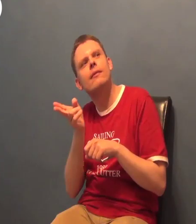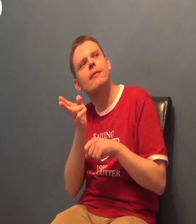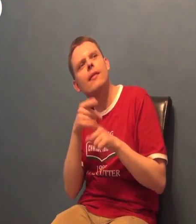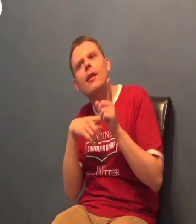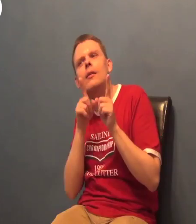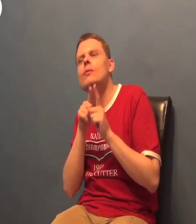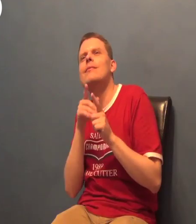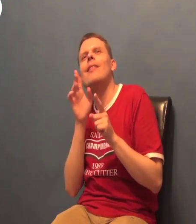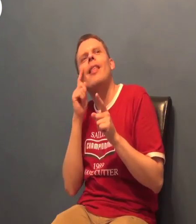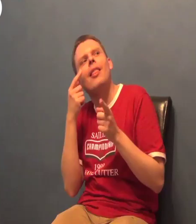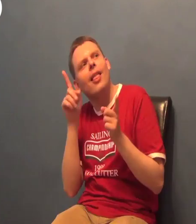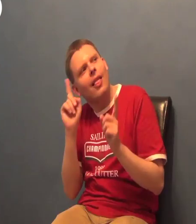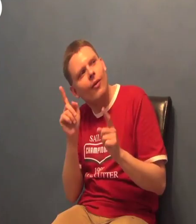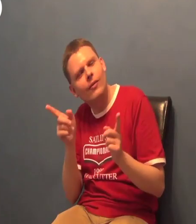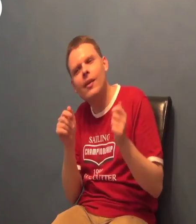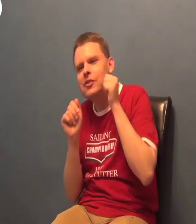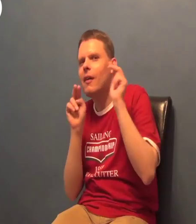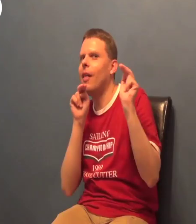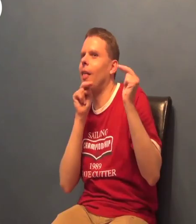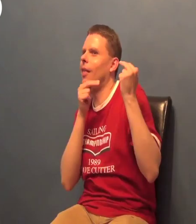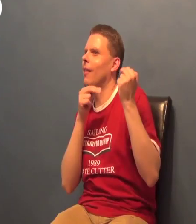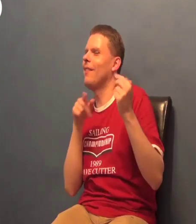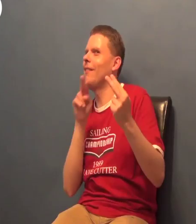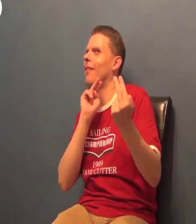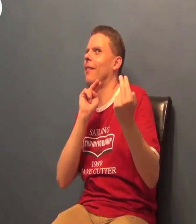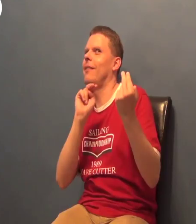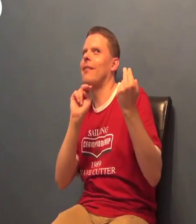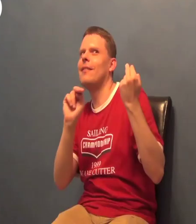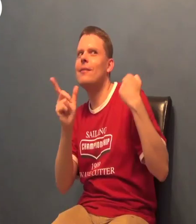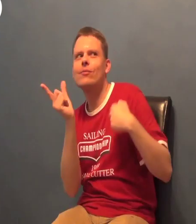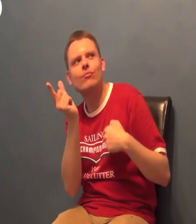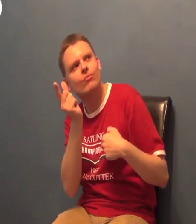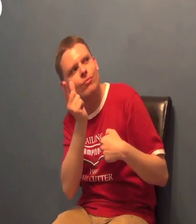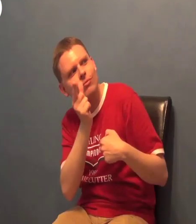Mijają się, chłopiec gapi się na dziewczynę, ona unika go wzrokiem i odjeżdża.